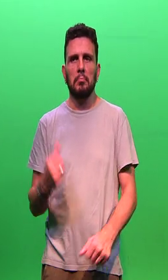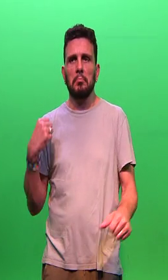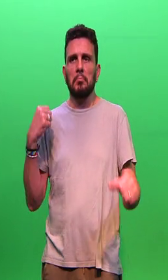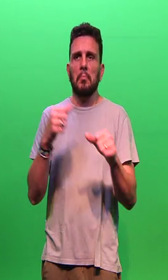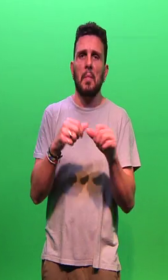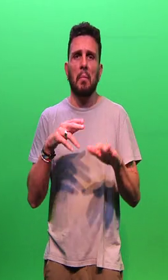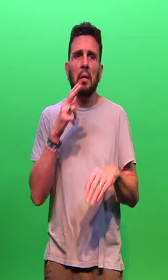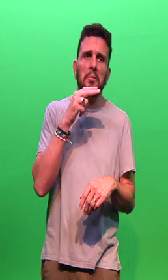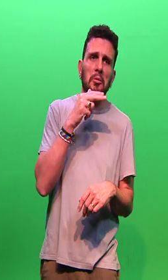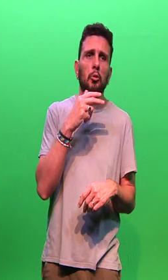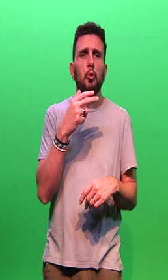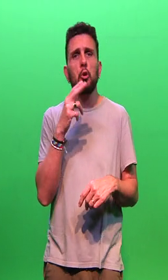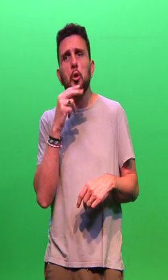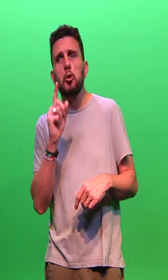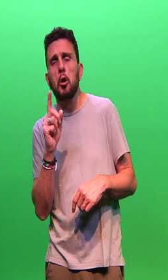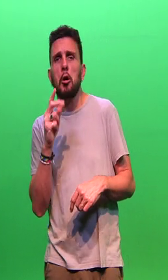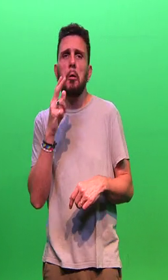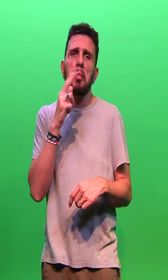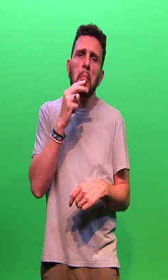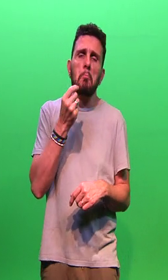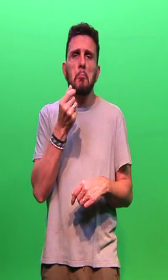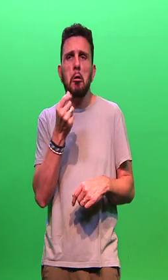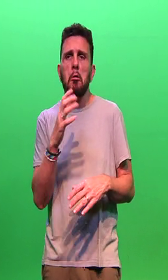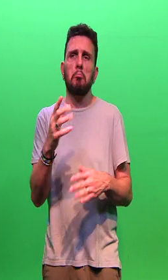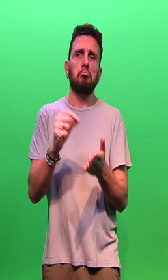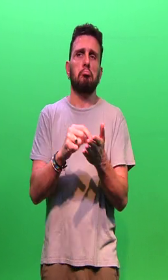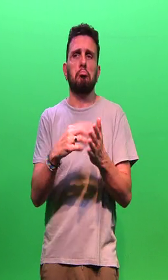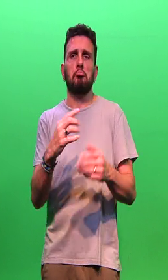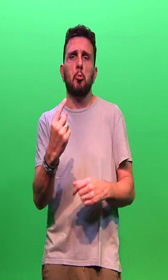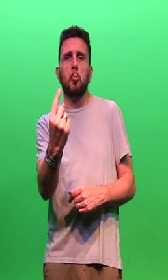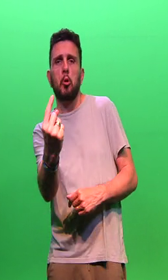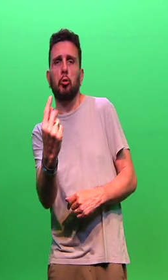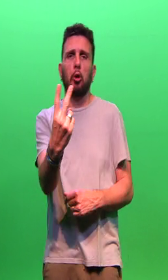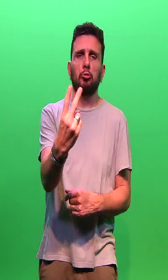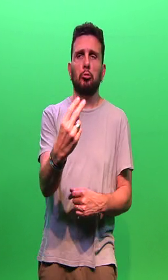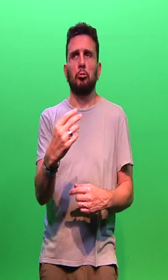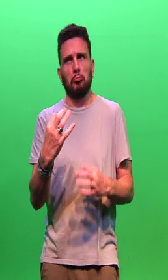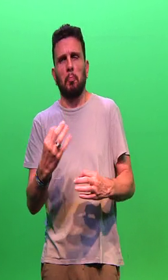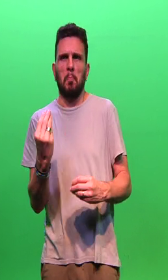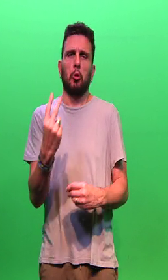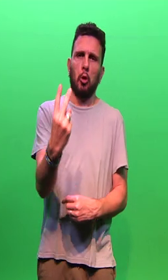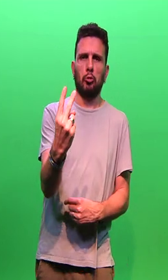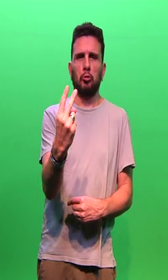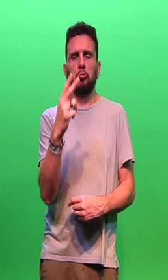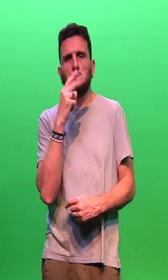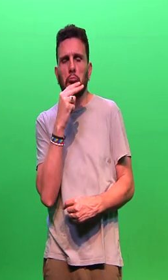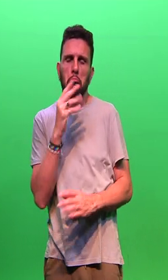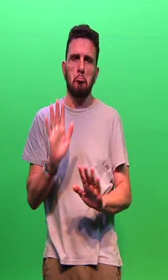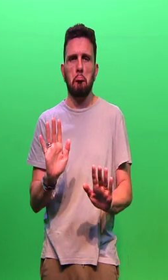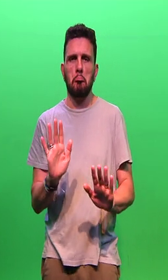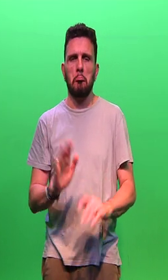Fins ara, de vegades em fa mal, de vegades no, altres vegades em fa una mica de mal, entre un u i un dos, millor un dos, no em fa molt de mal.